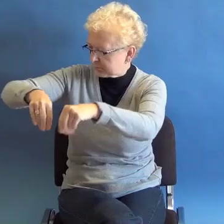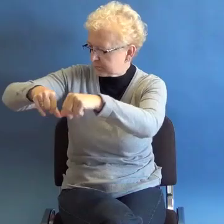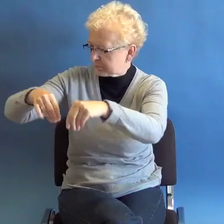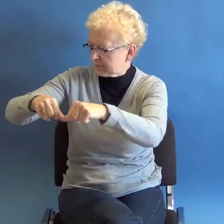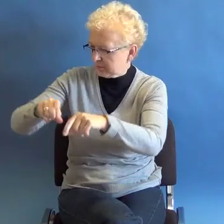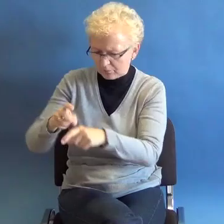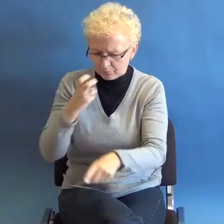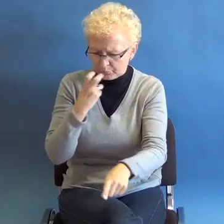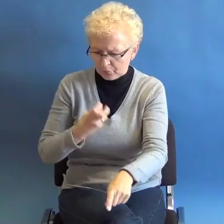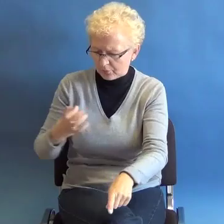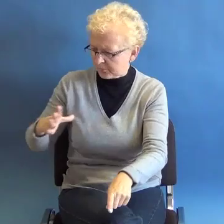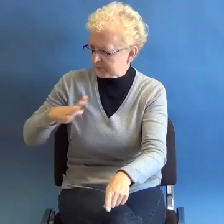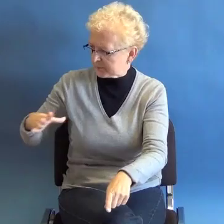Prąd jest tak samo niebezpieczny.